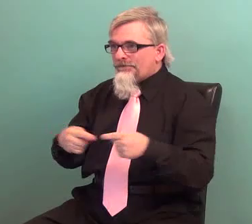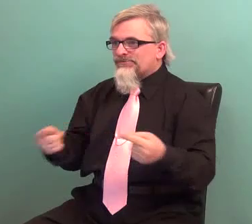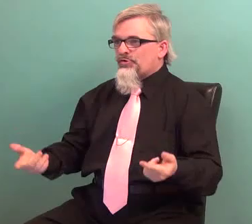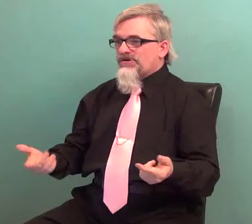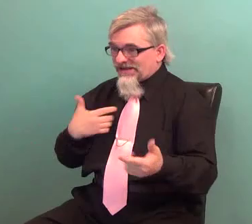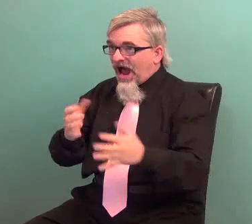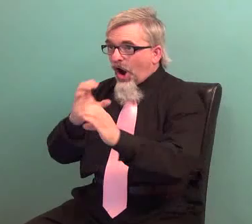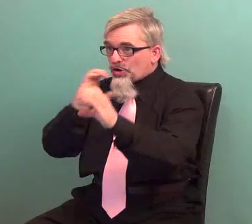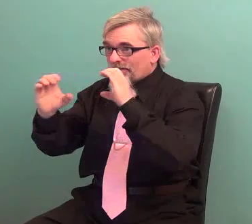Ja będę się komunikował.